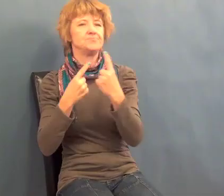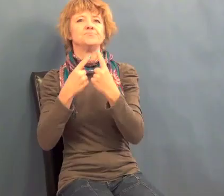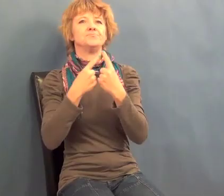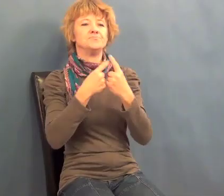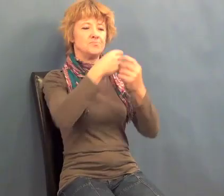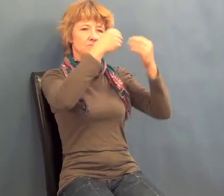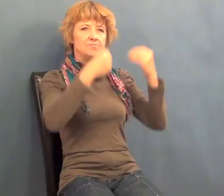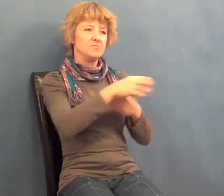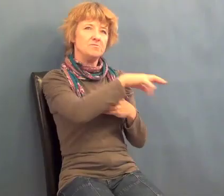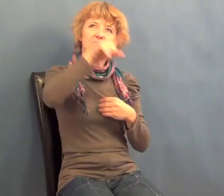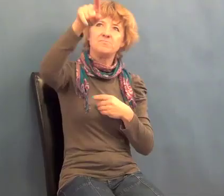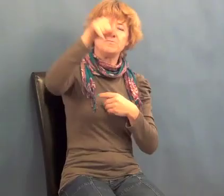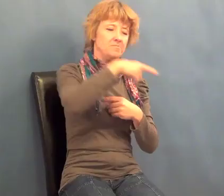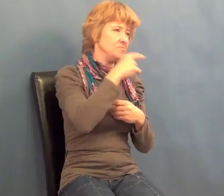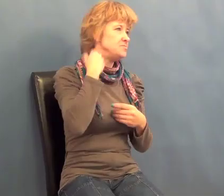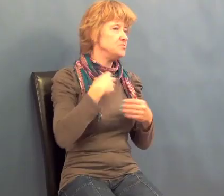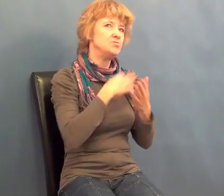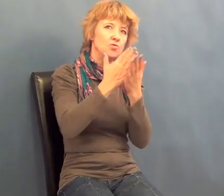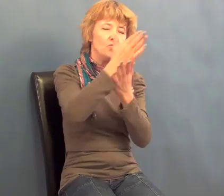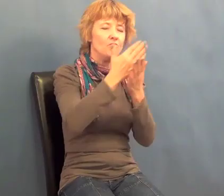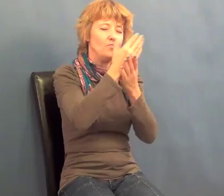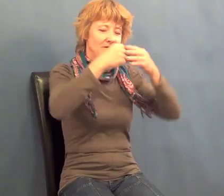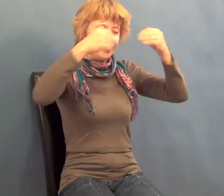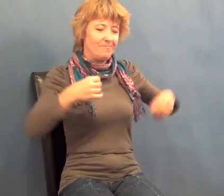Staruszka prosi o naprawę okna.